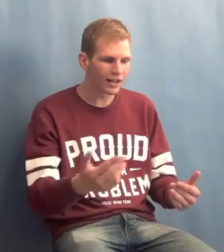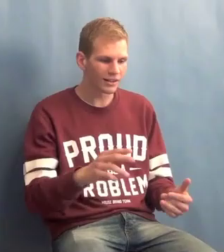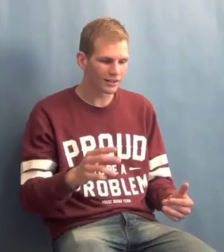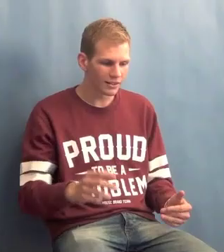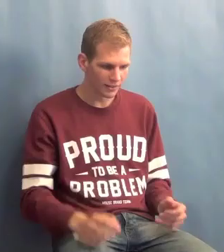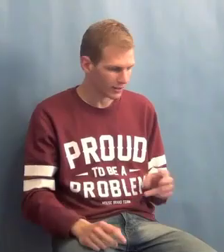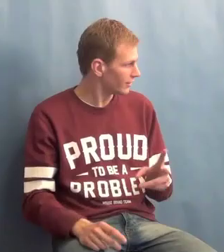Sanki, czy...?